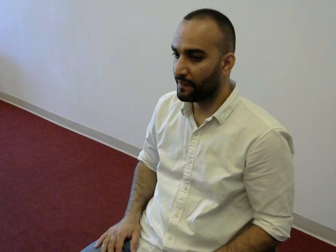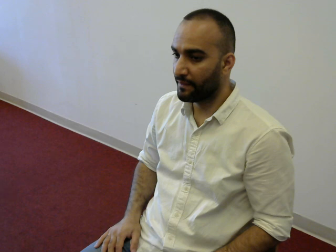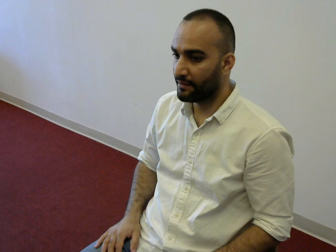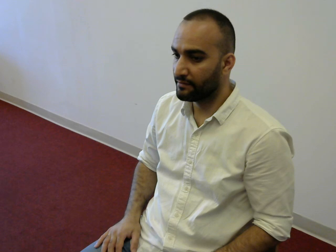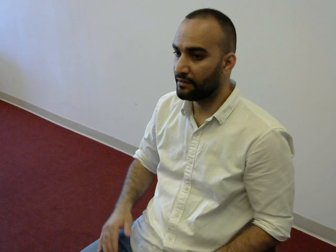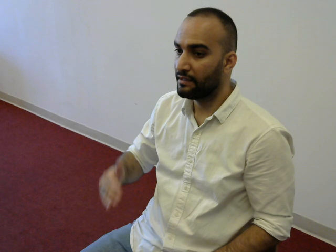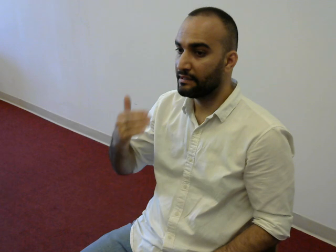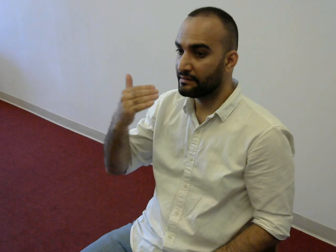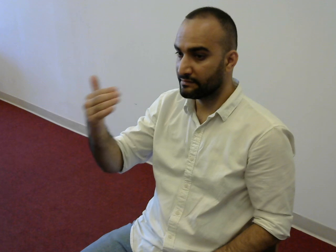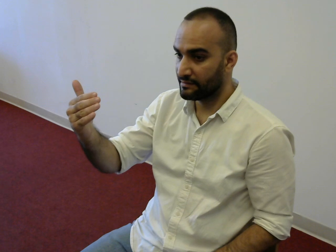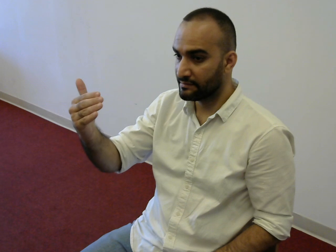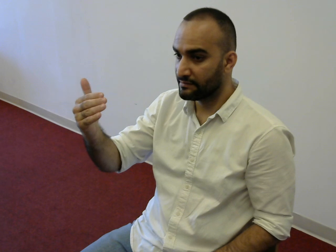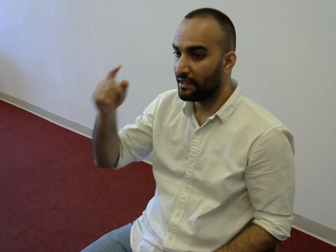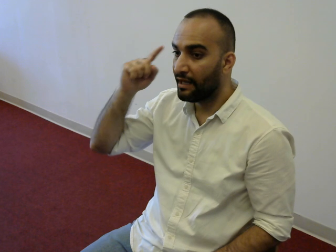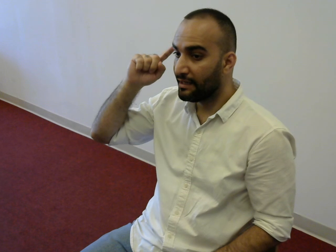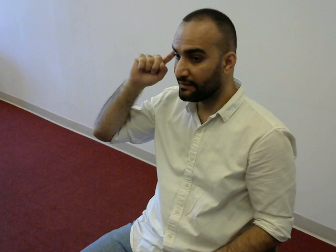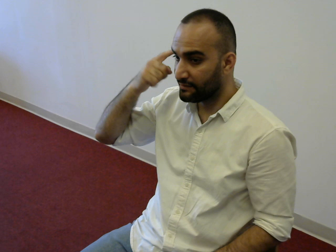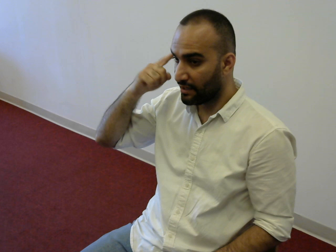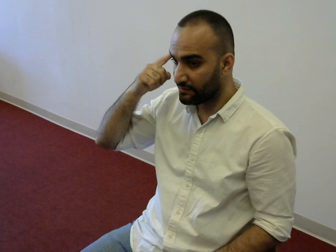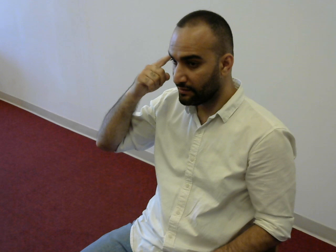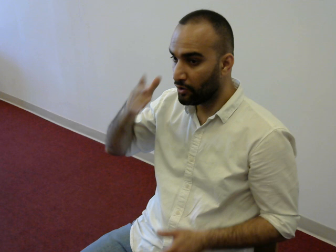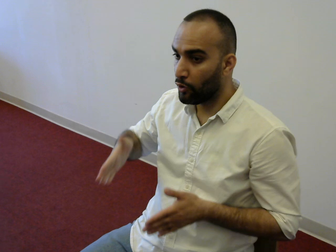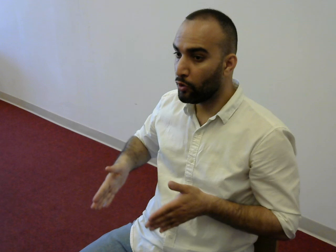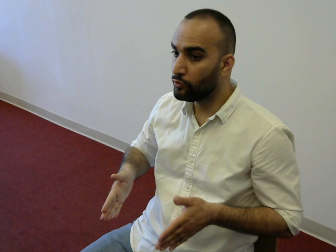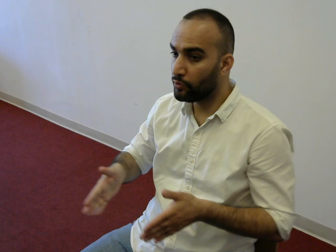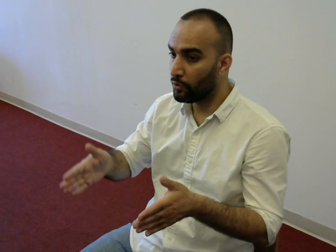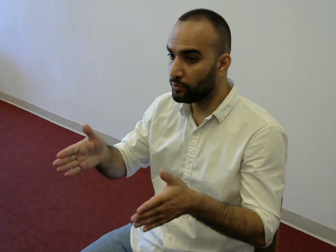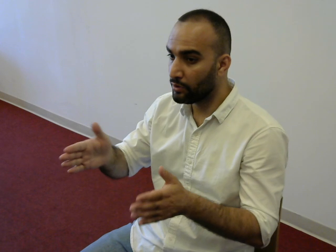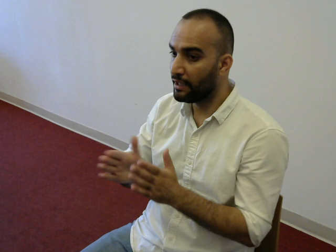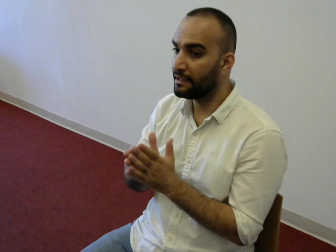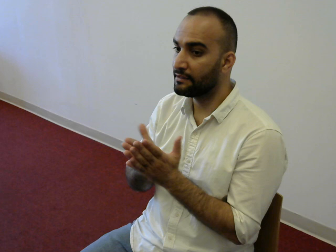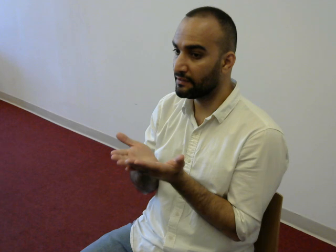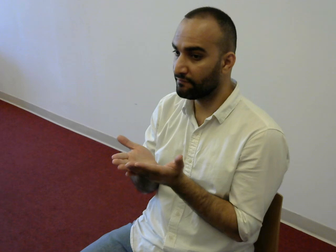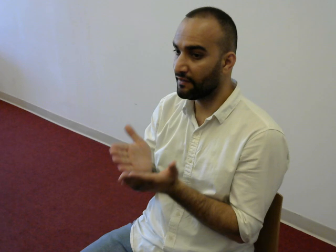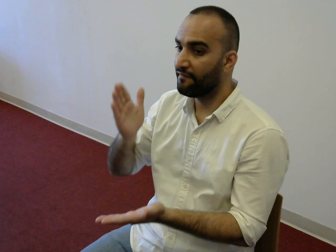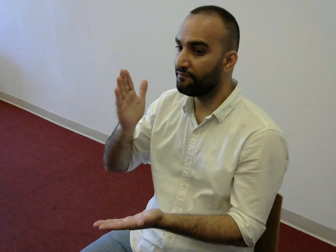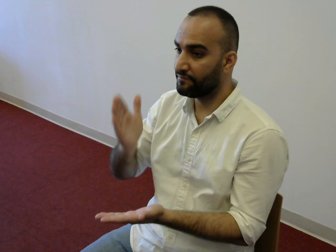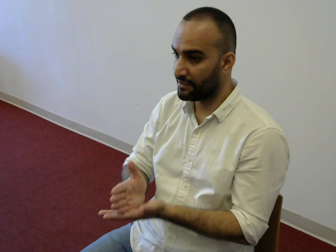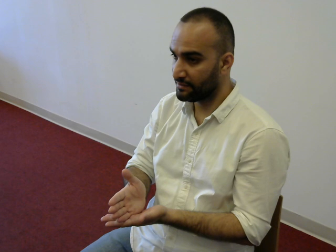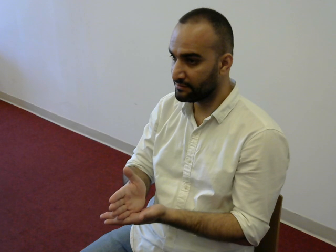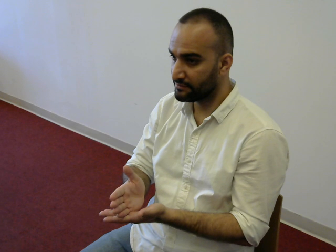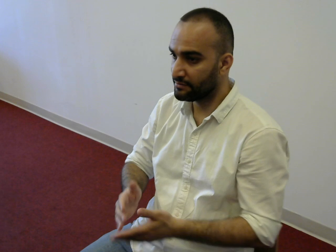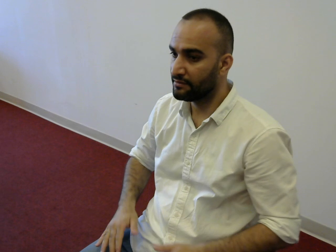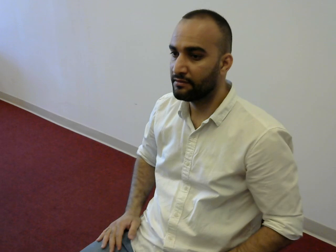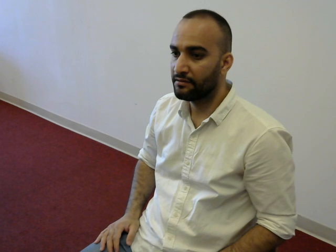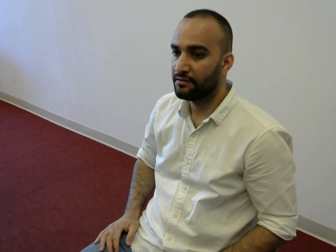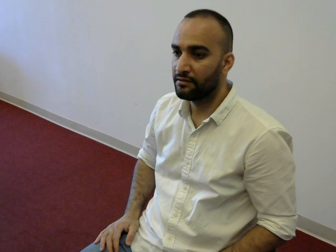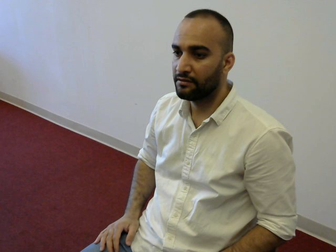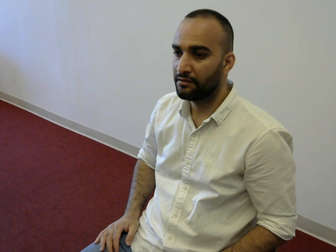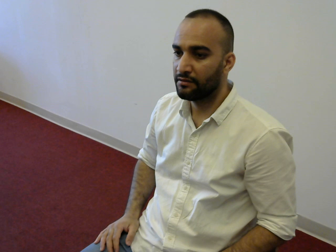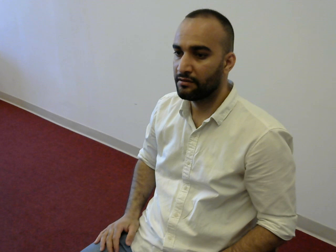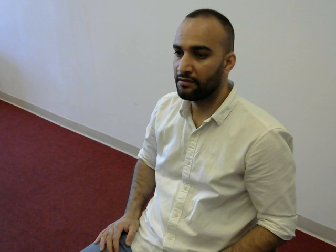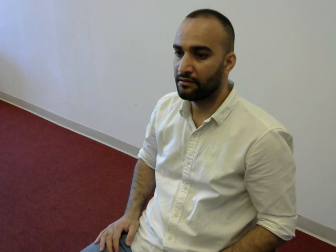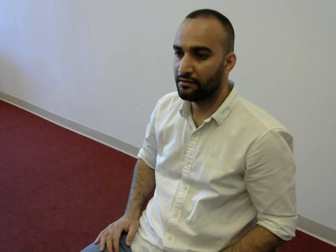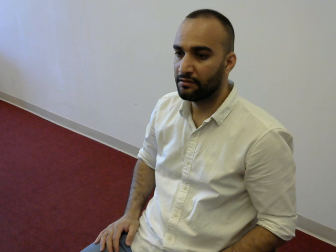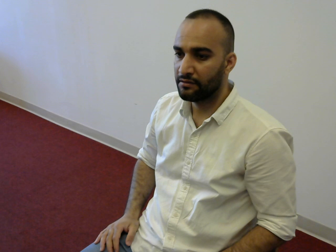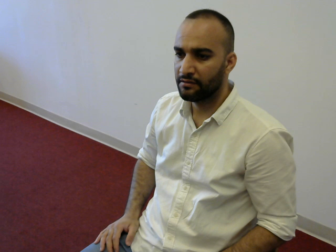Sizdə "Dəli Kür" kitabı var?